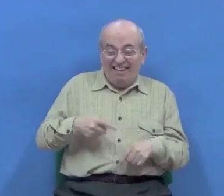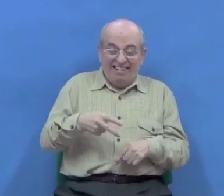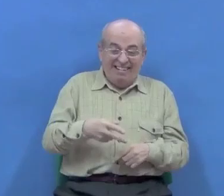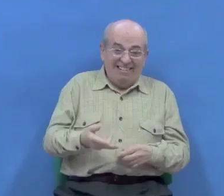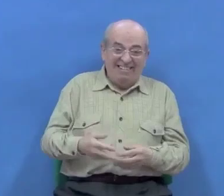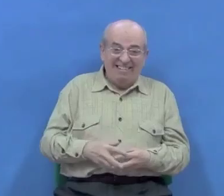Kulała na jedną nogę.